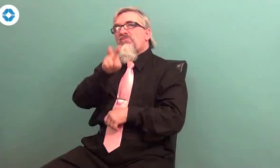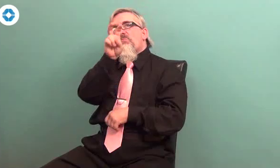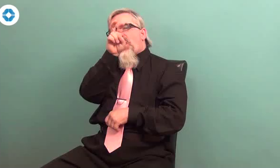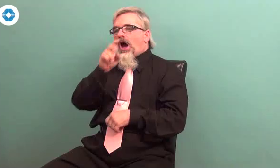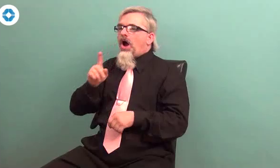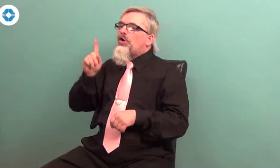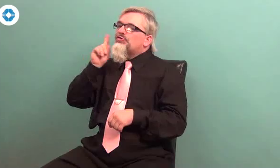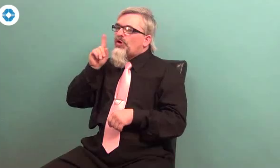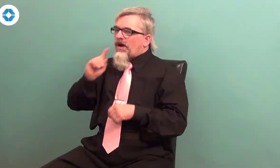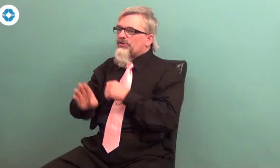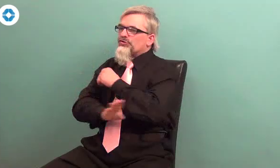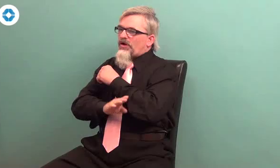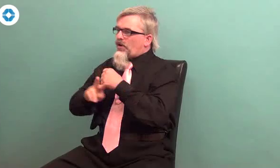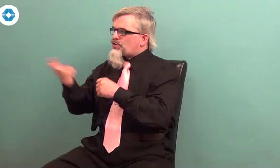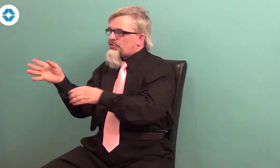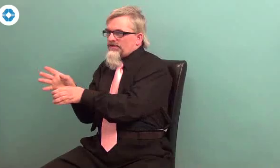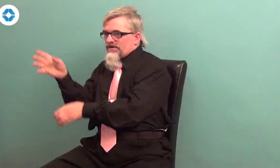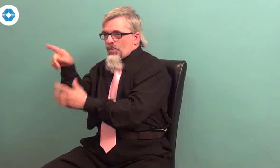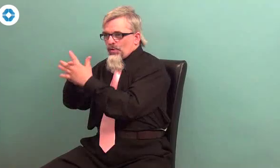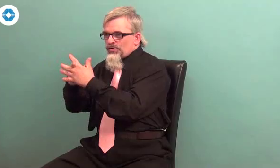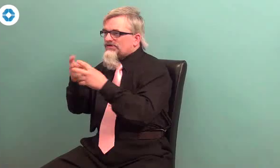A chłopiec zagląda do dziupli drugiego drzewa.